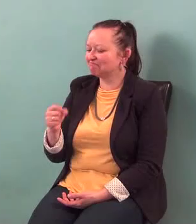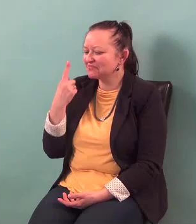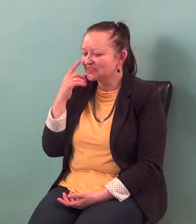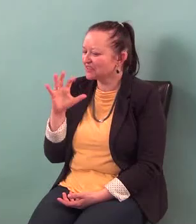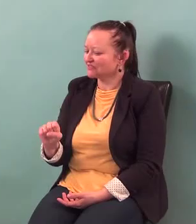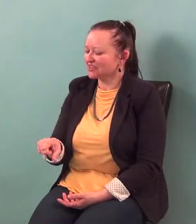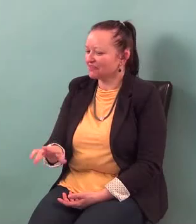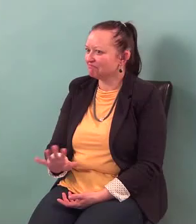Nie widziałam czegoś takiego.